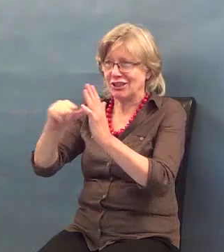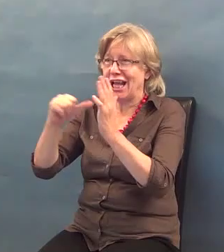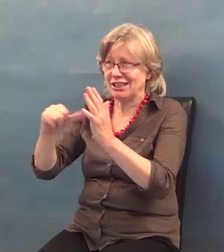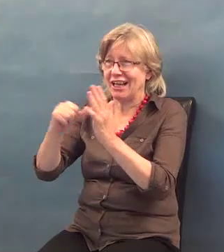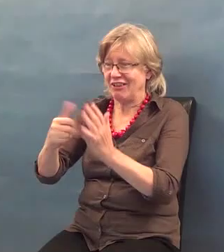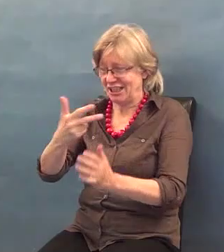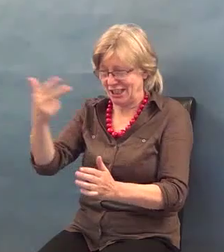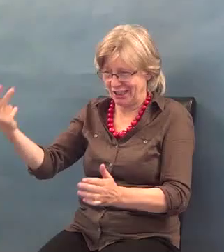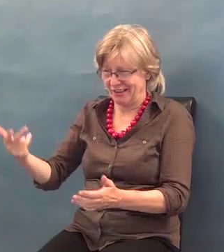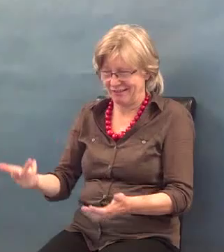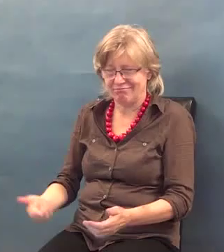Trzydniowa wycieczka.